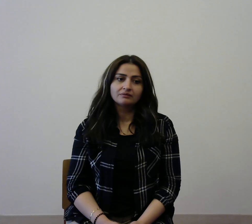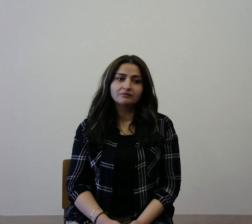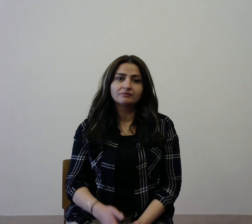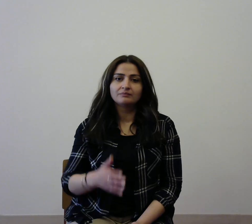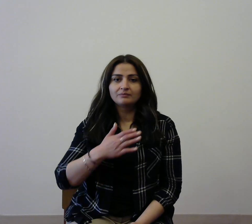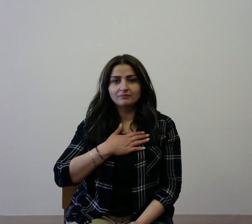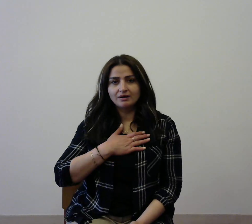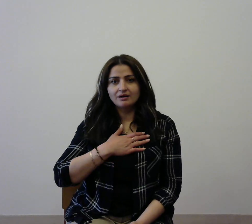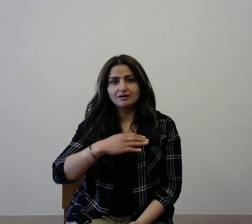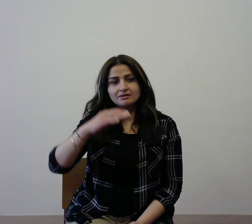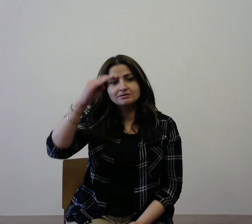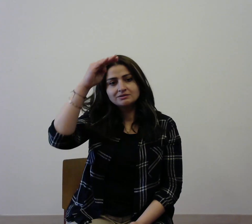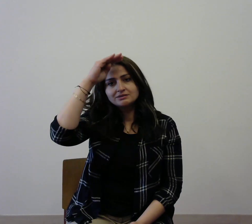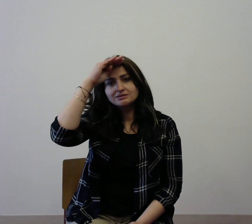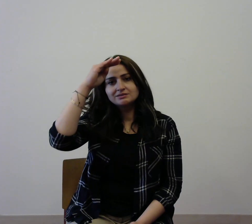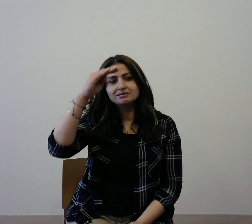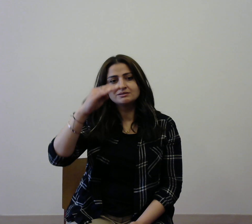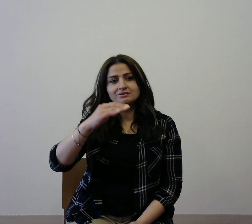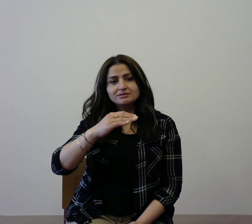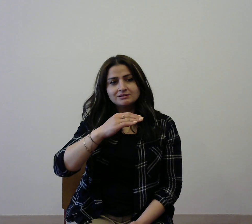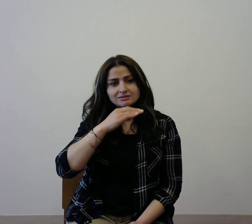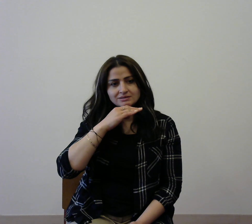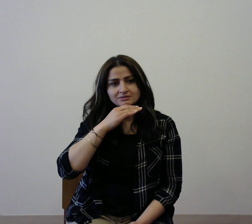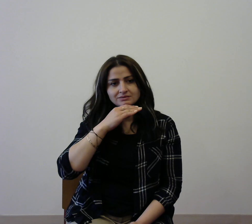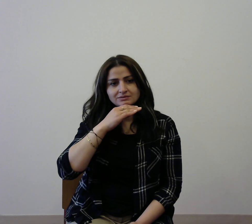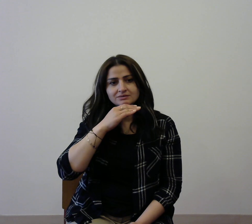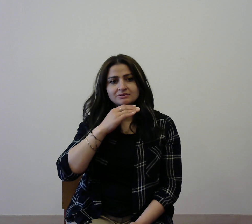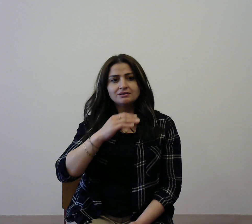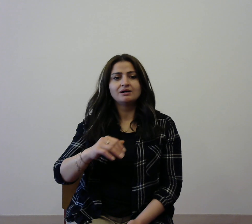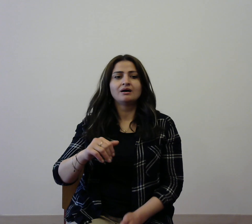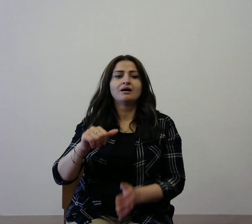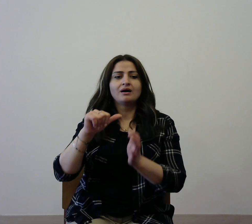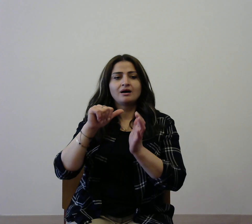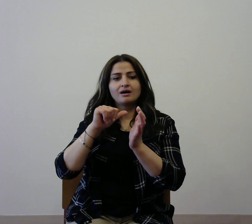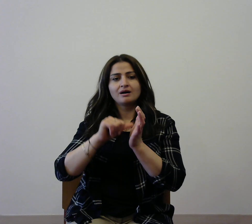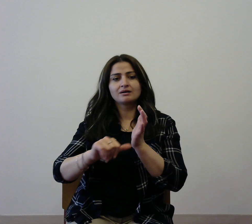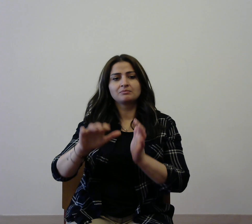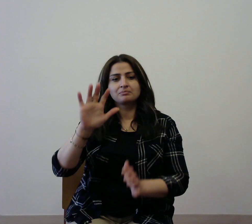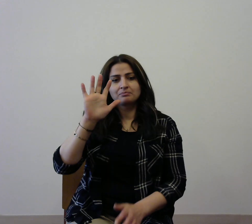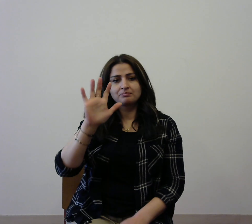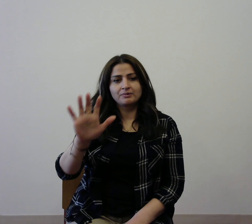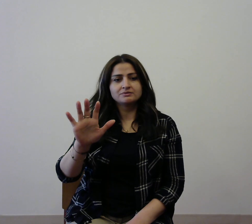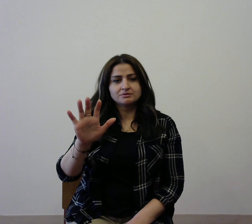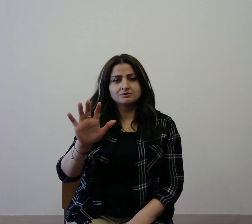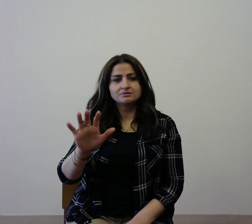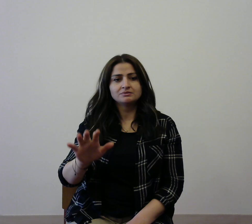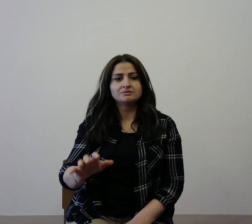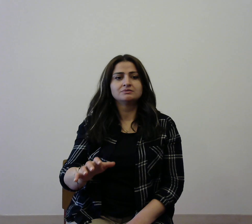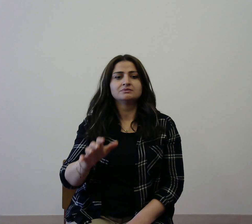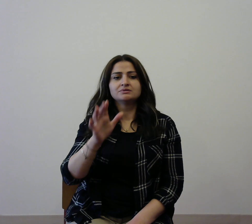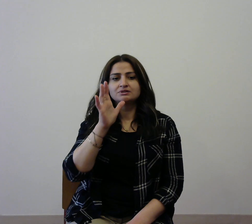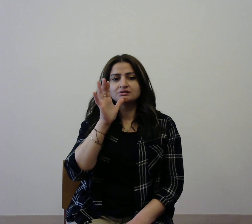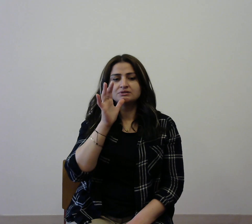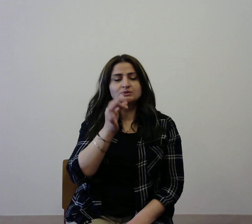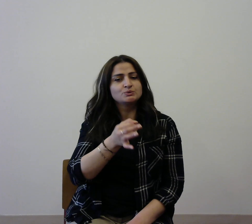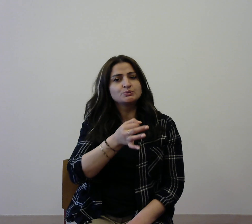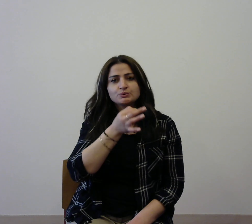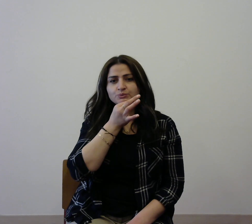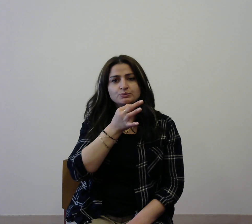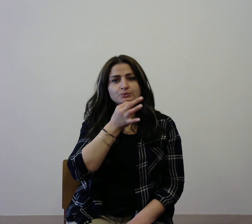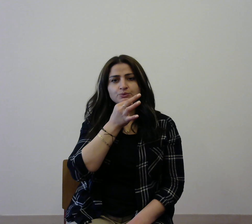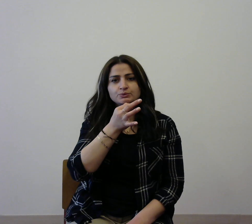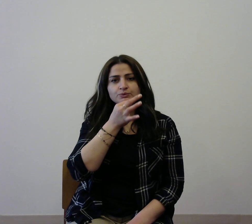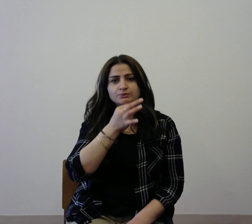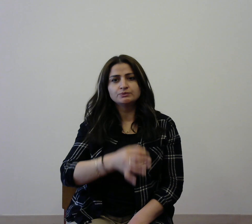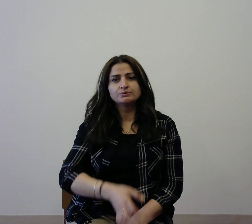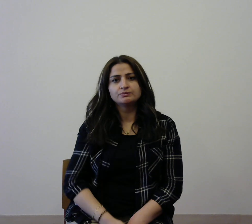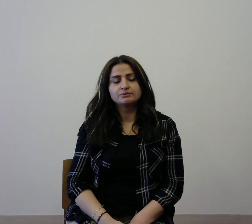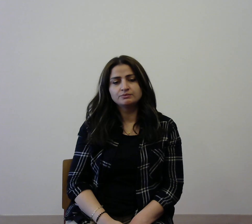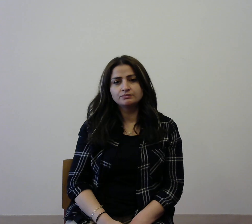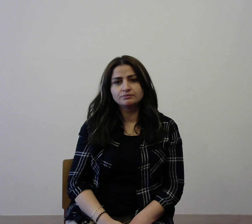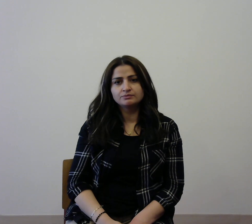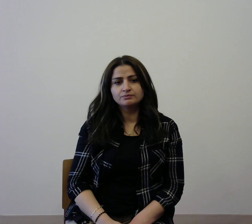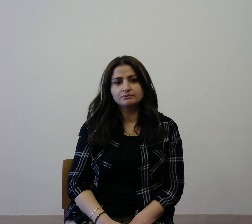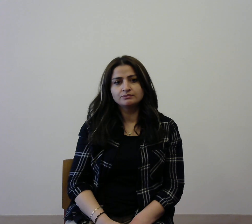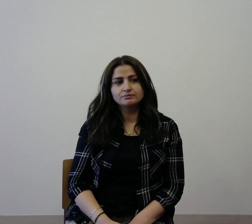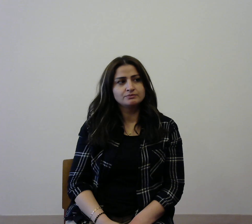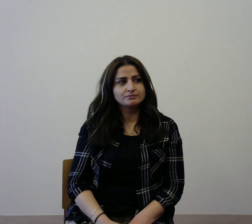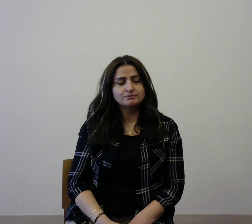Mənim atamın hələ 65 yaşı olmayıb